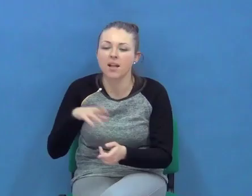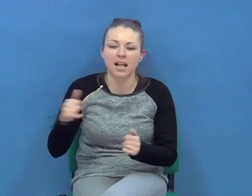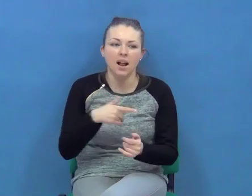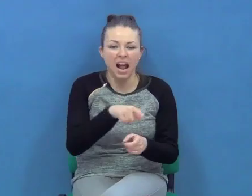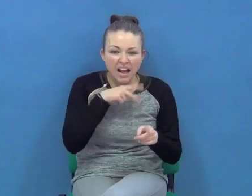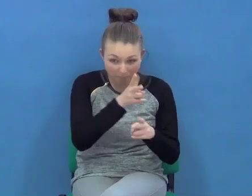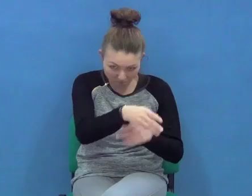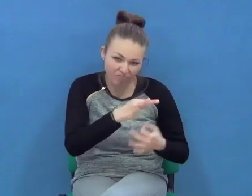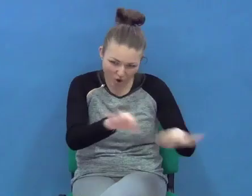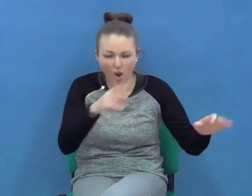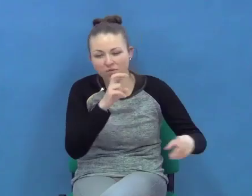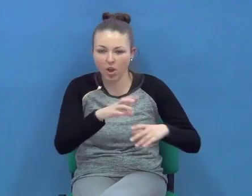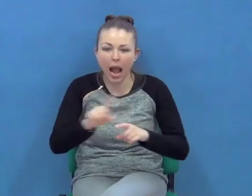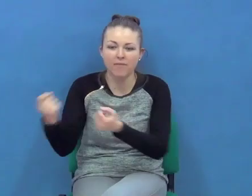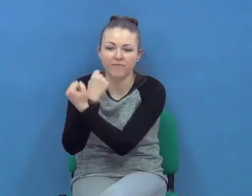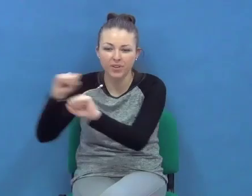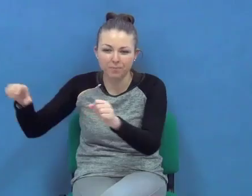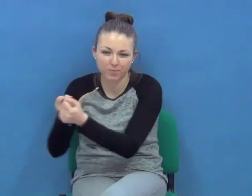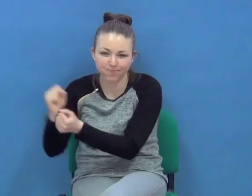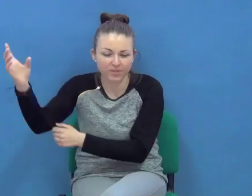Gdyby był wstęp wolny do wody, mógłby wybuchnąć gaz.